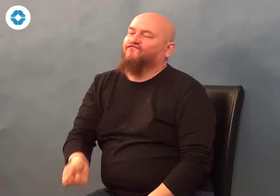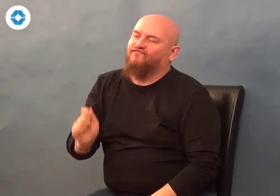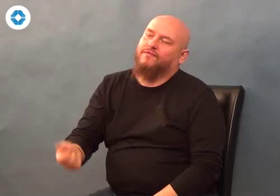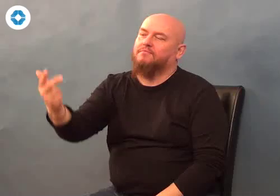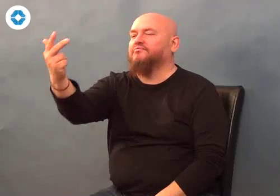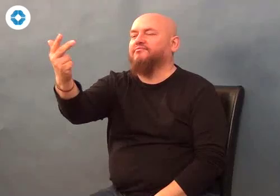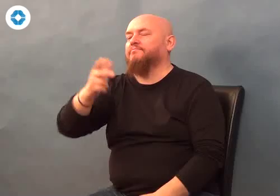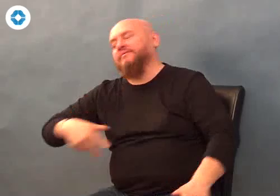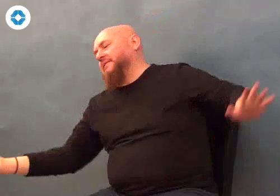Trzej chłopcy podchodzą akurat kiedy chłopak się przewraca.